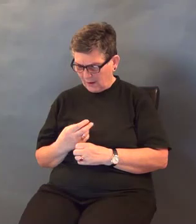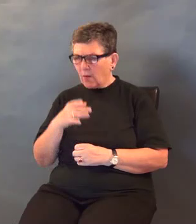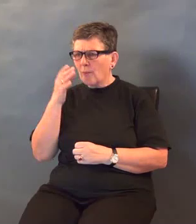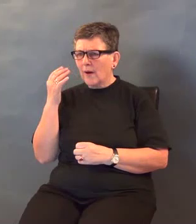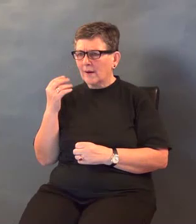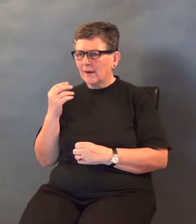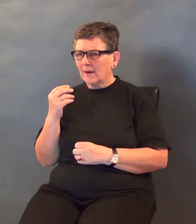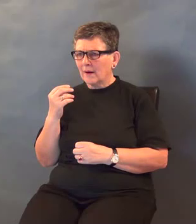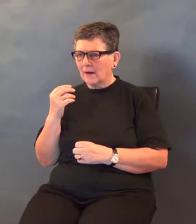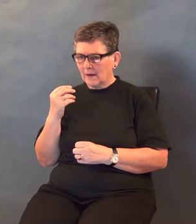Jaki numer?